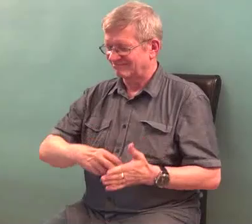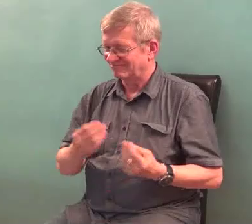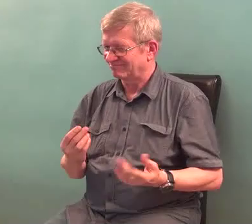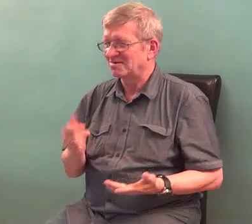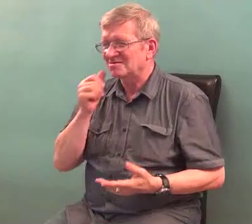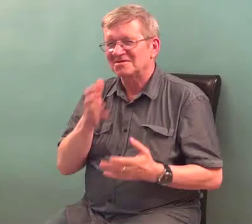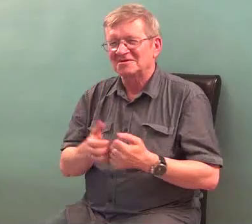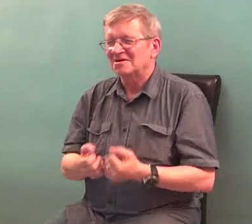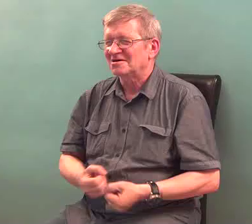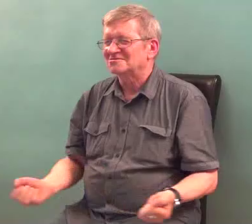Niemożliwe jest znaleźć dziewczynę.